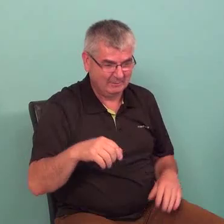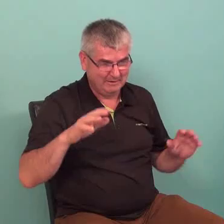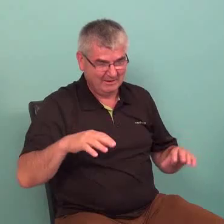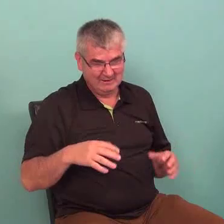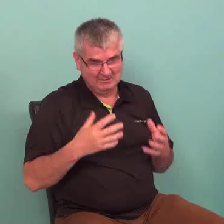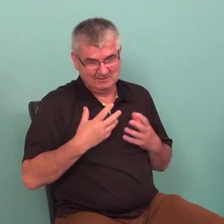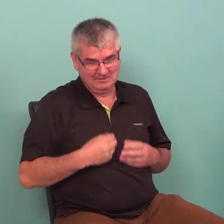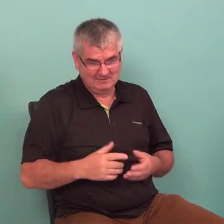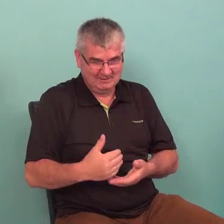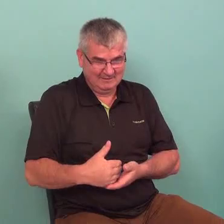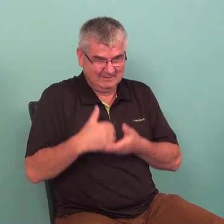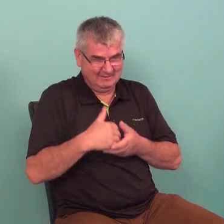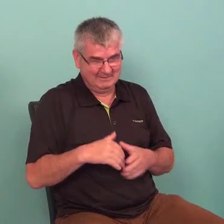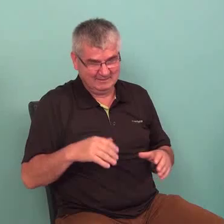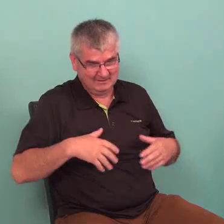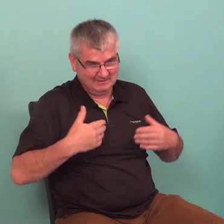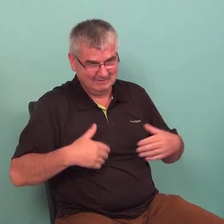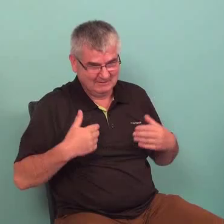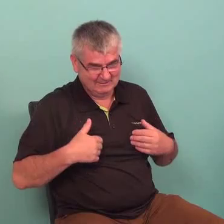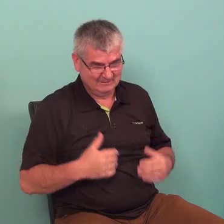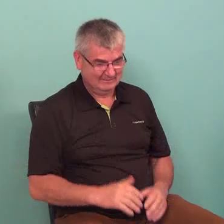Ptakowi ulżyło, babcia mu pomogła, jest zdrowy.